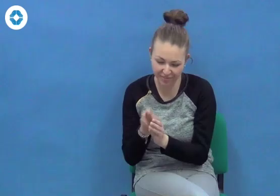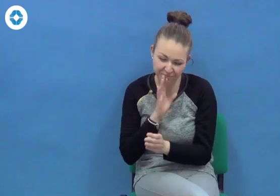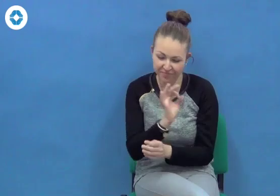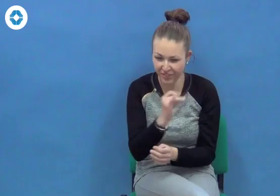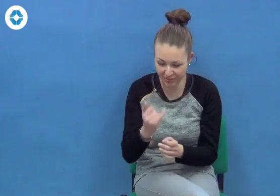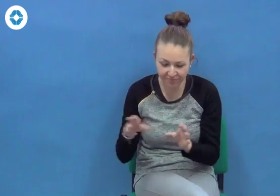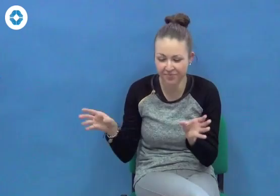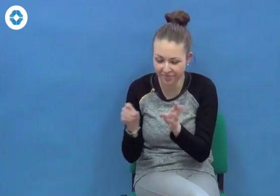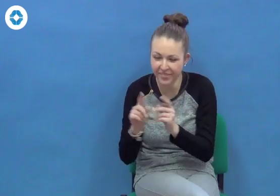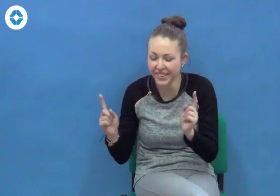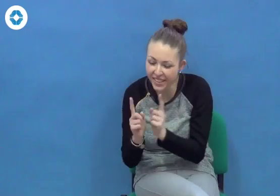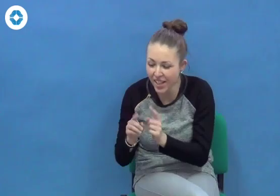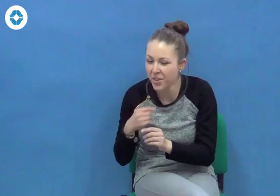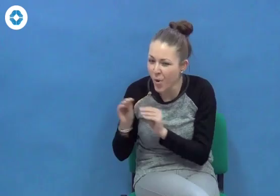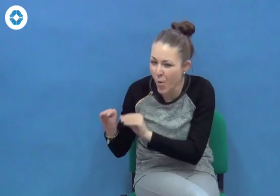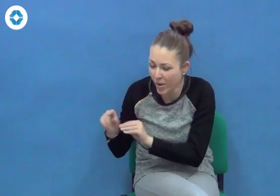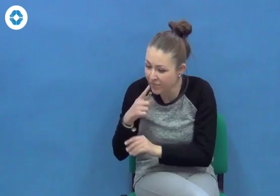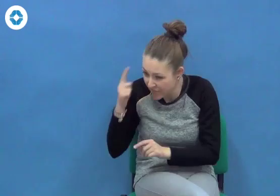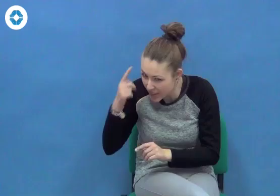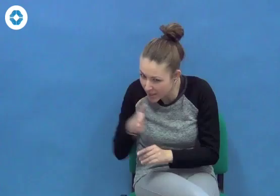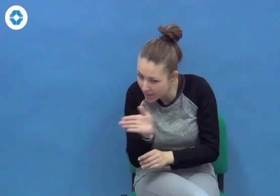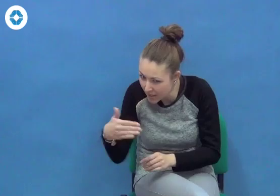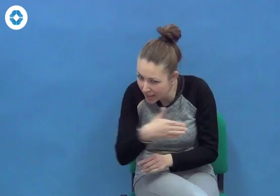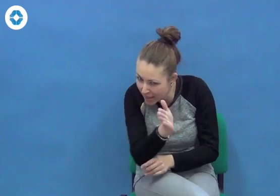Spotkali się razem i Chaplin uczy chłopca, że ma iść w różnych kierunkach.